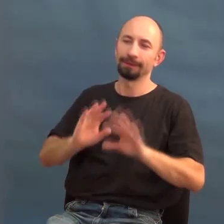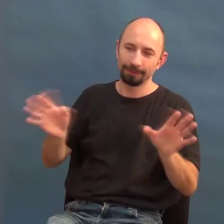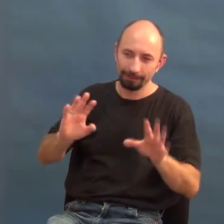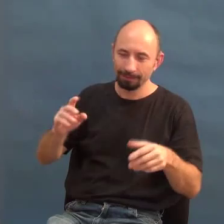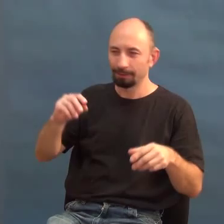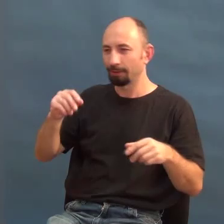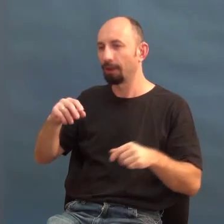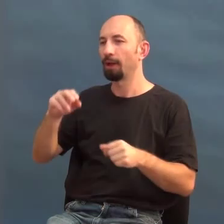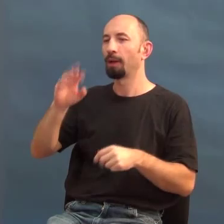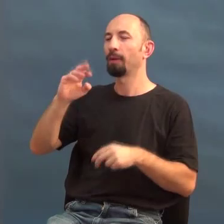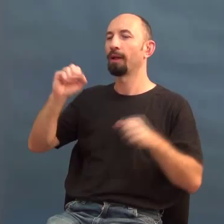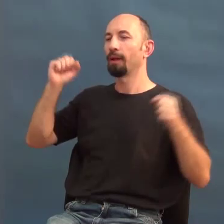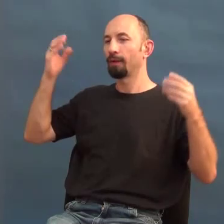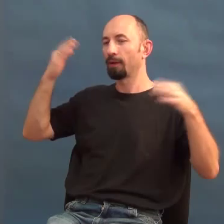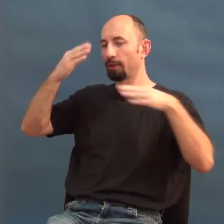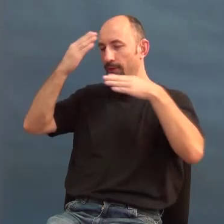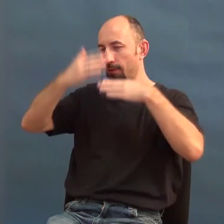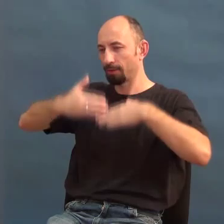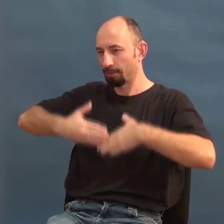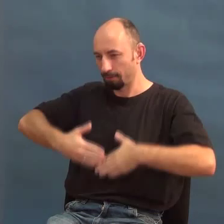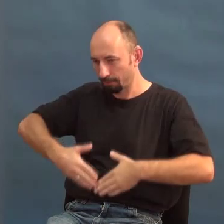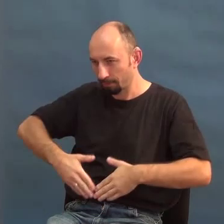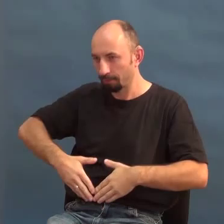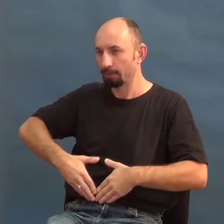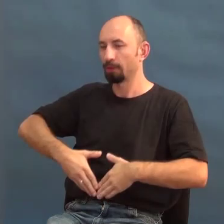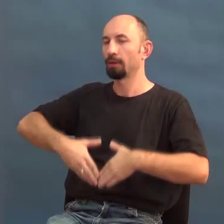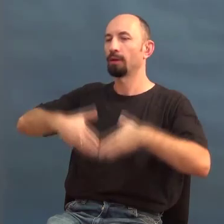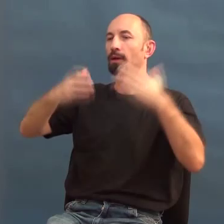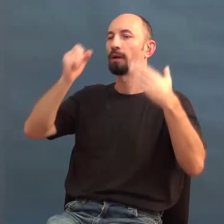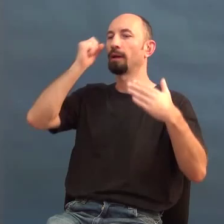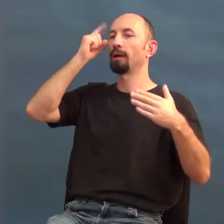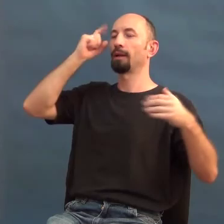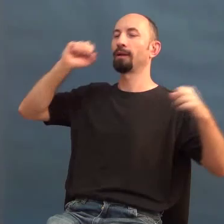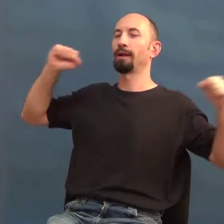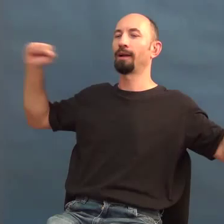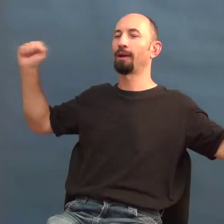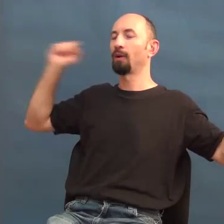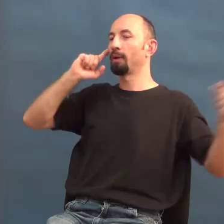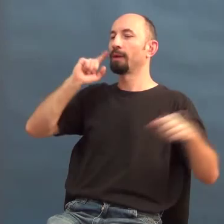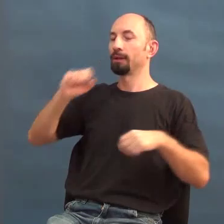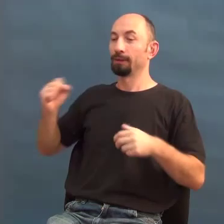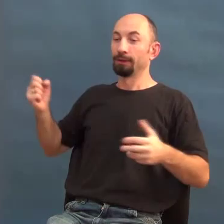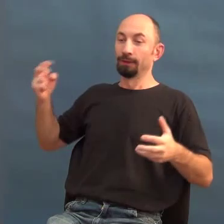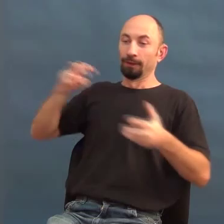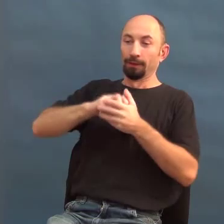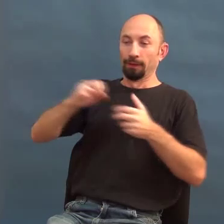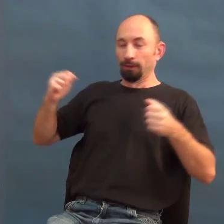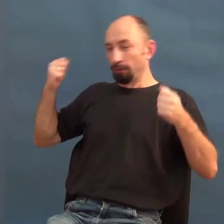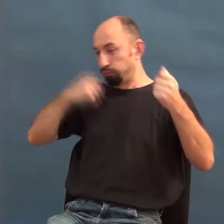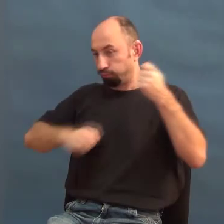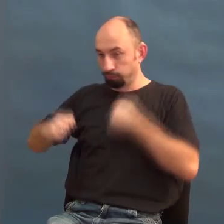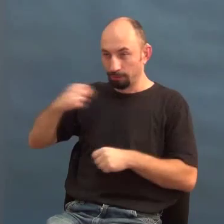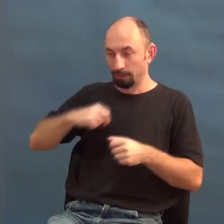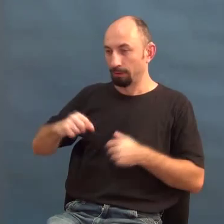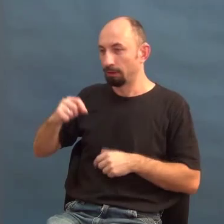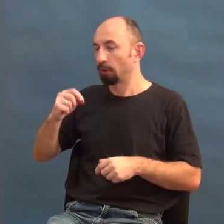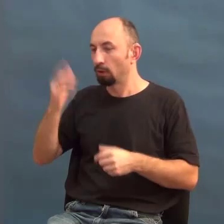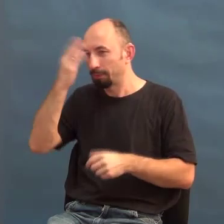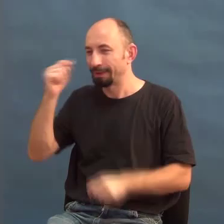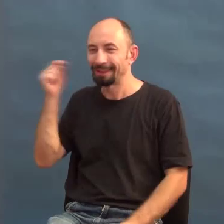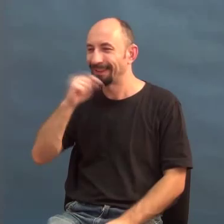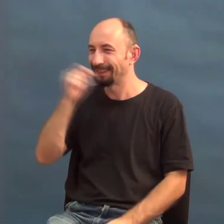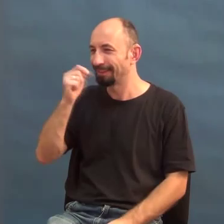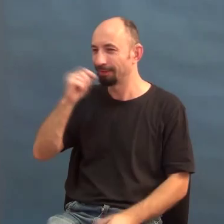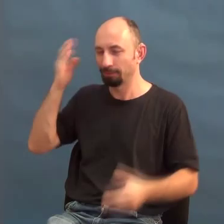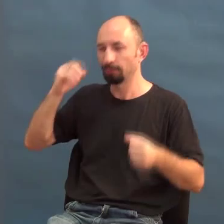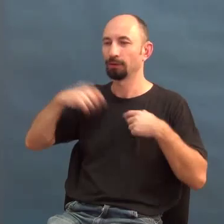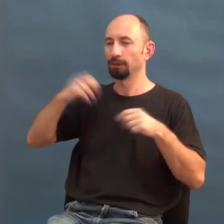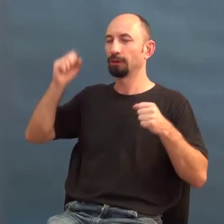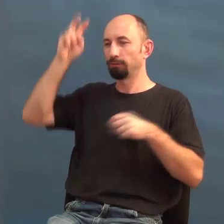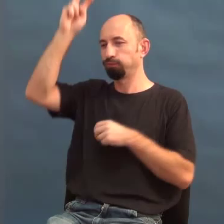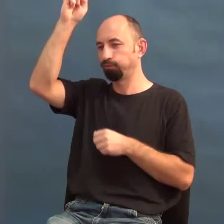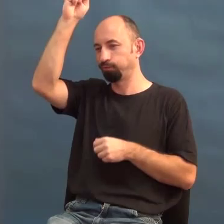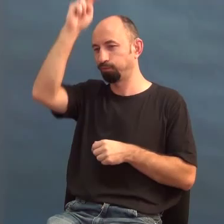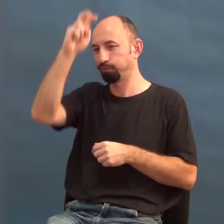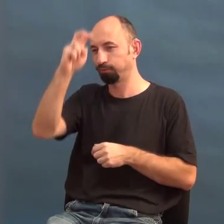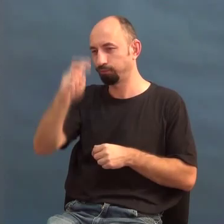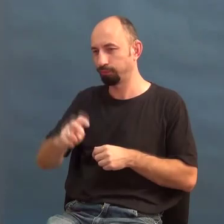Minęła noc, jest rano, więc chłopak wstaje, ubiera się, myje twarz i zęby, potem zjeżdża windą na dół.